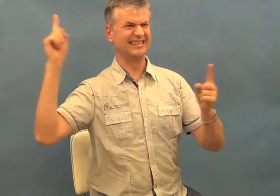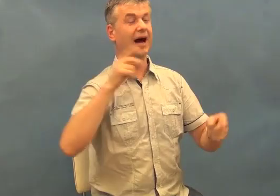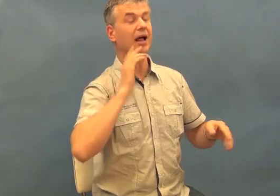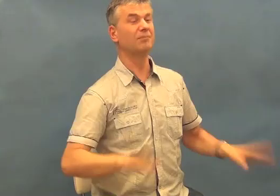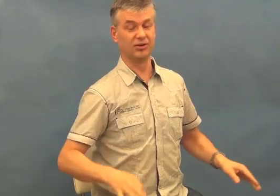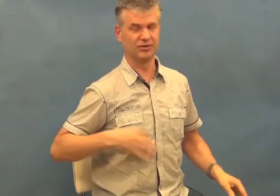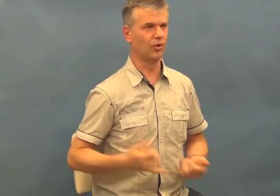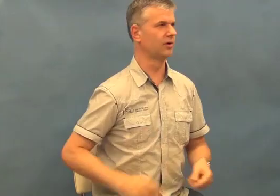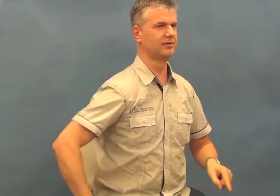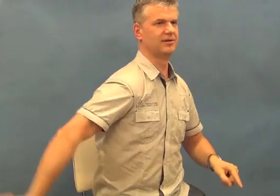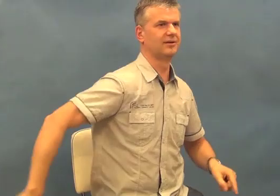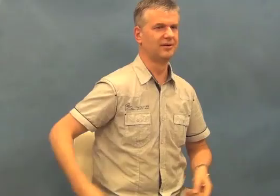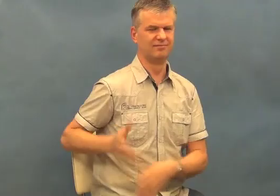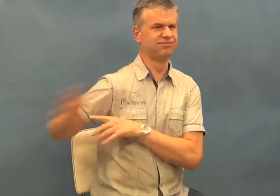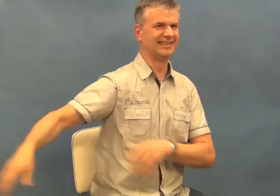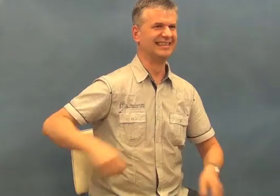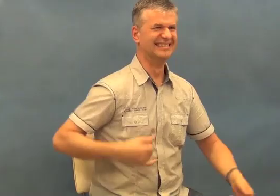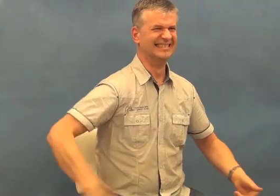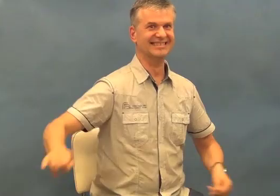Charlie Chaplin odsuwa syna od siebie nogą.